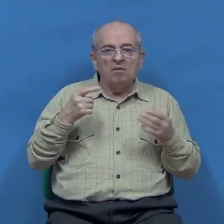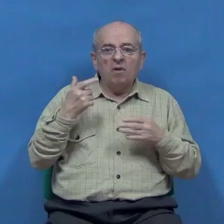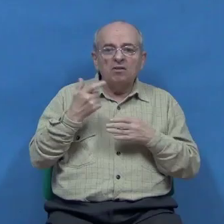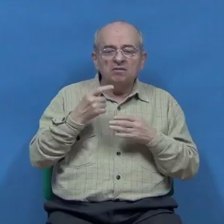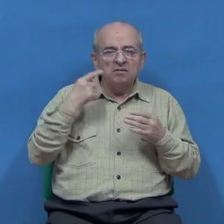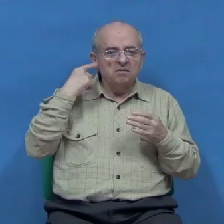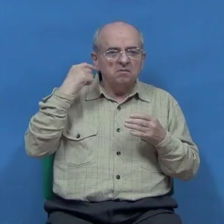Słyszał walenie do drzwi.